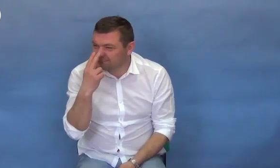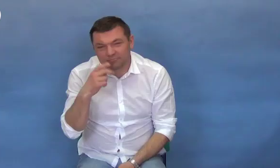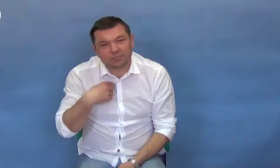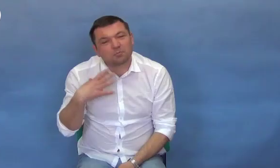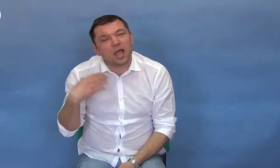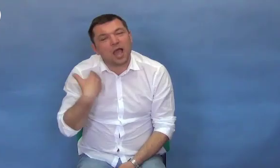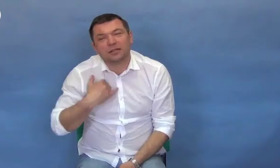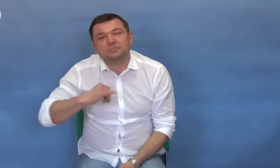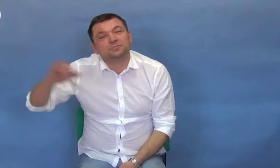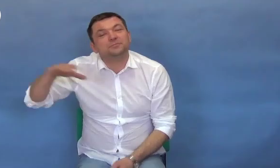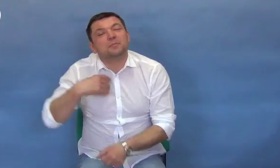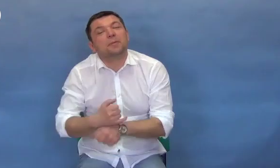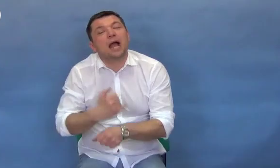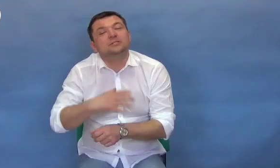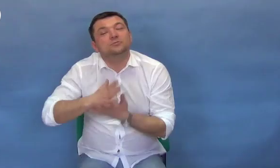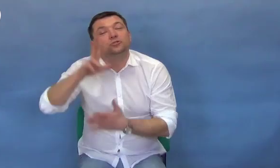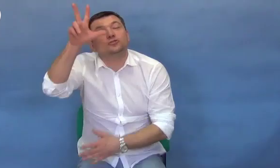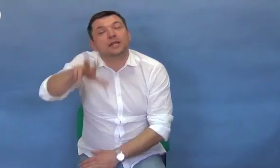Byłem w Anglii, wyjechałem do pracy tylko na trzy miesiące.